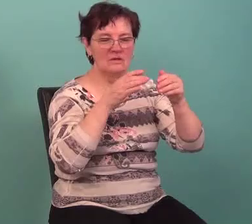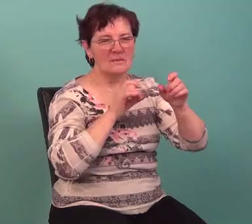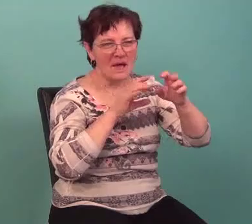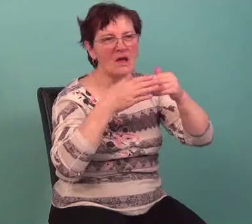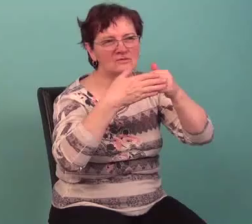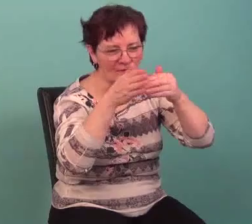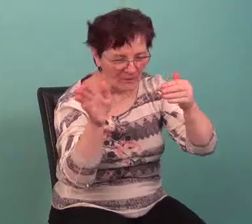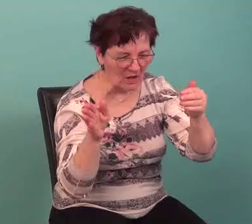Biegnie i otwiera drzwi.